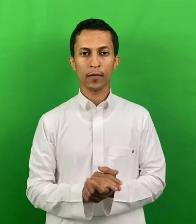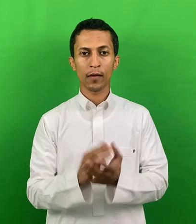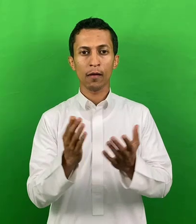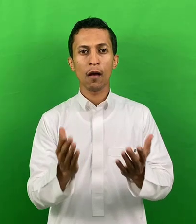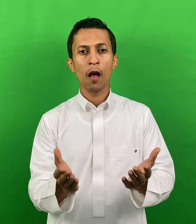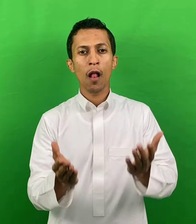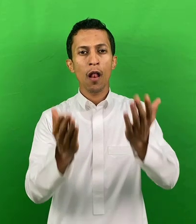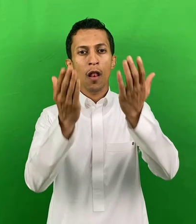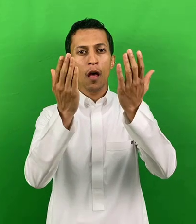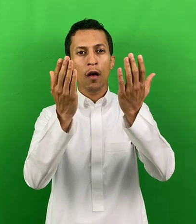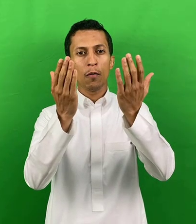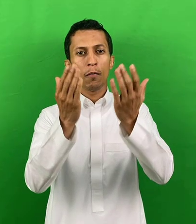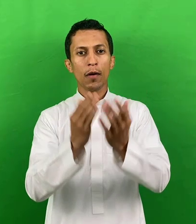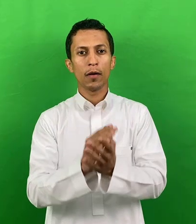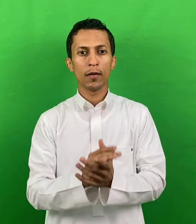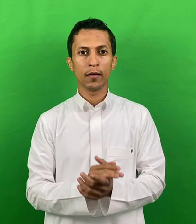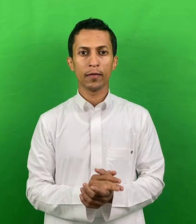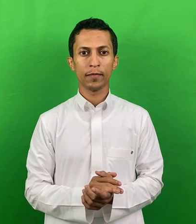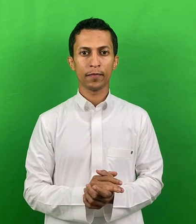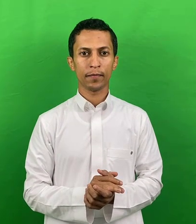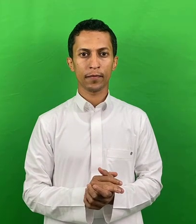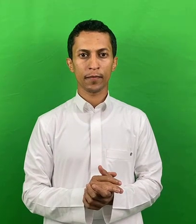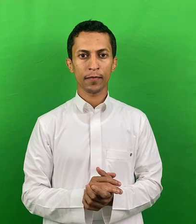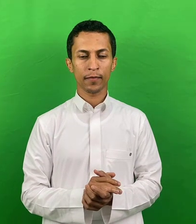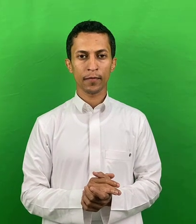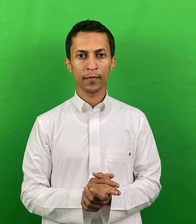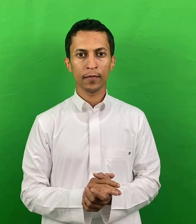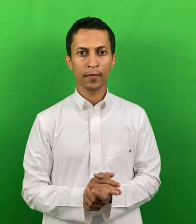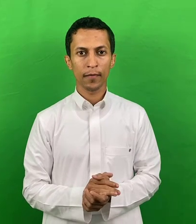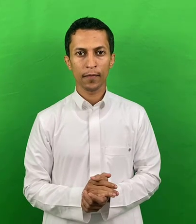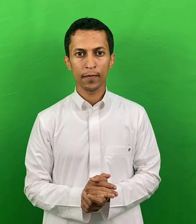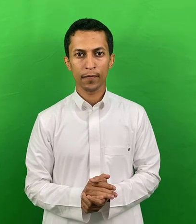اللهم